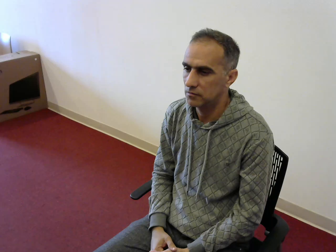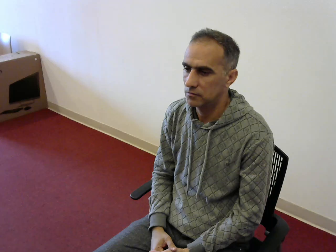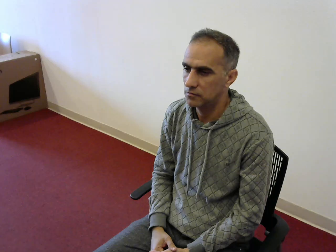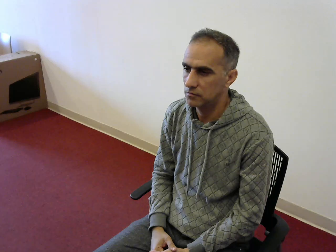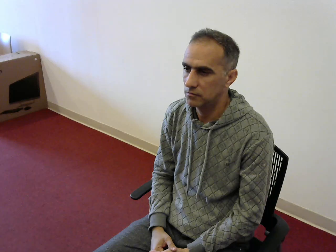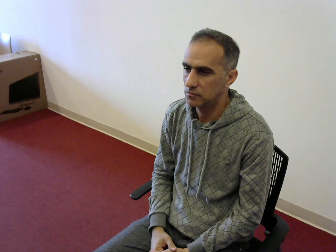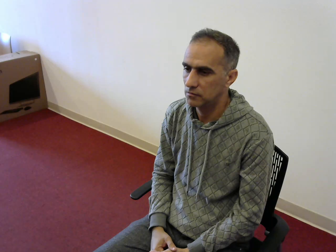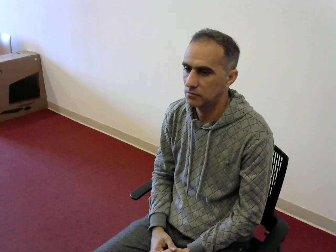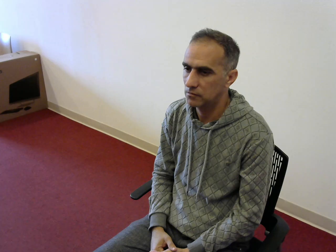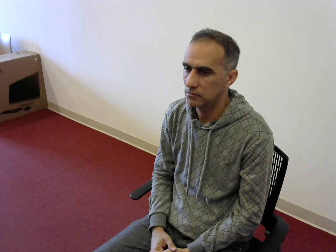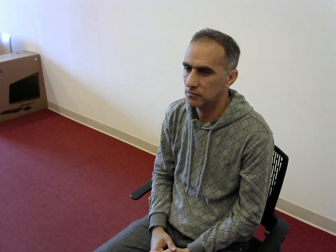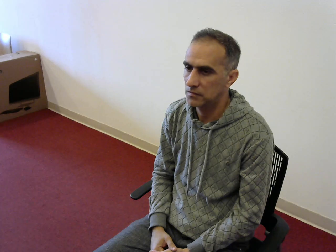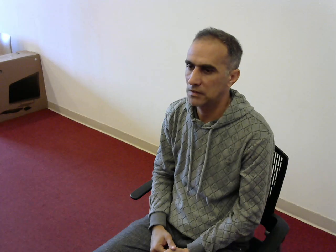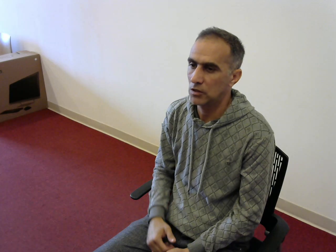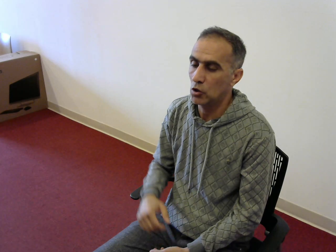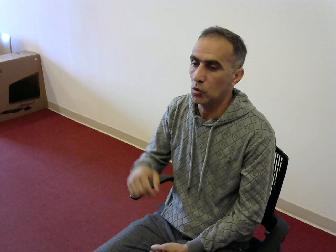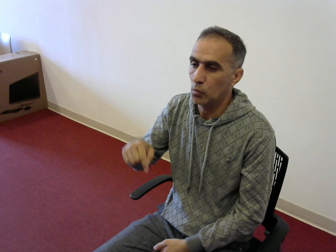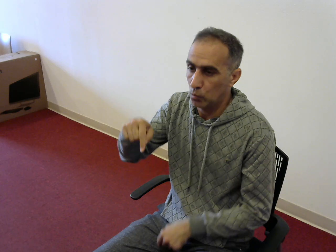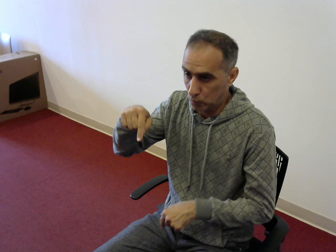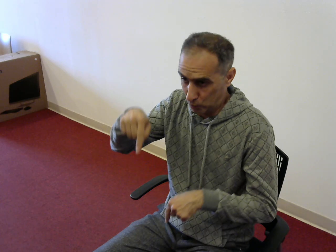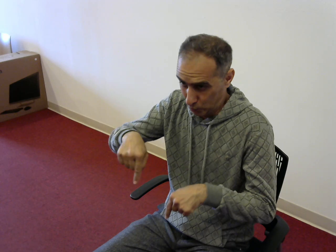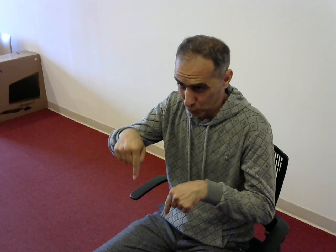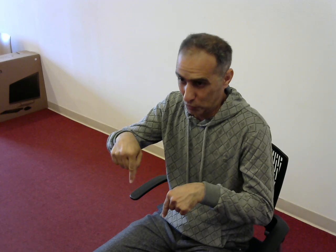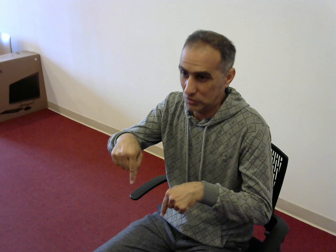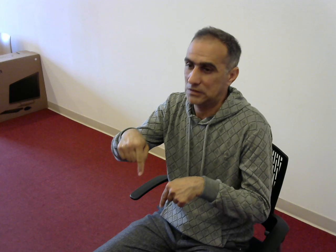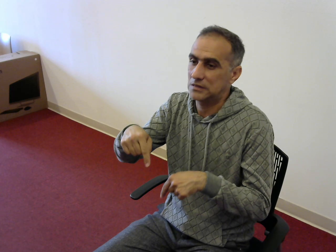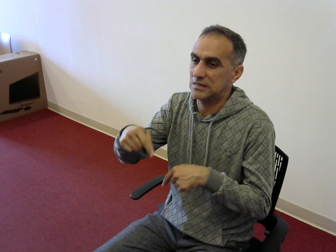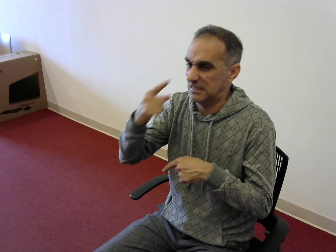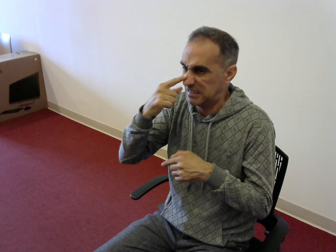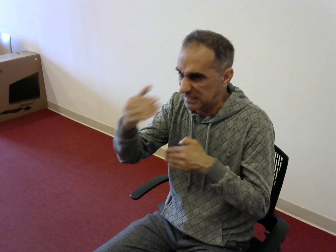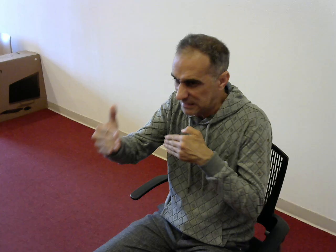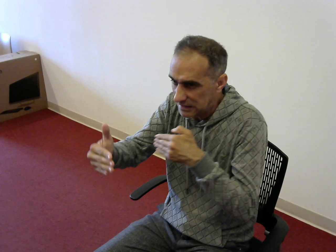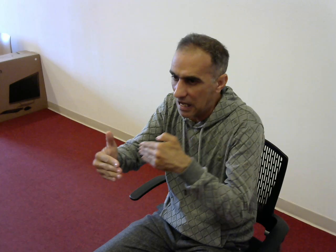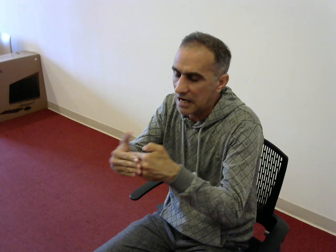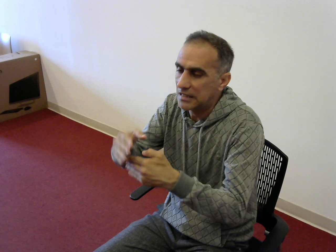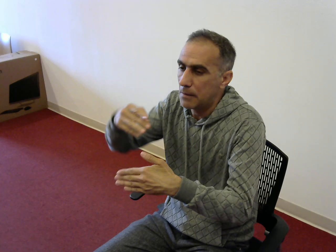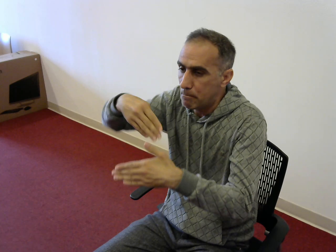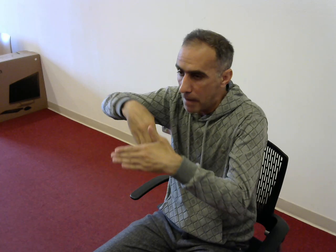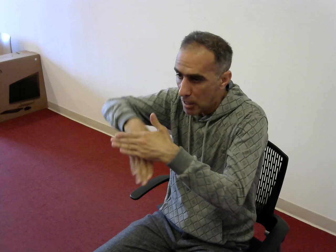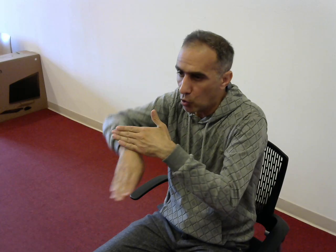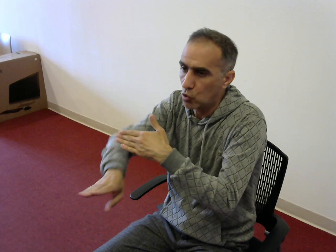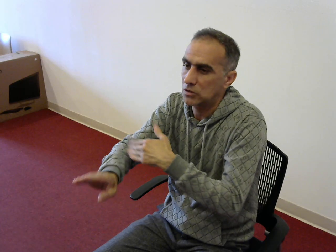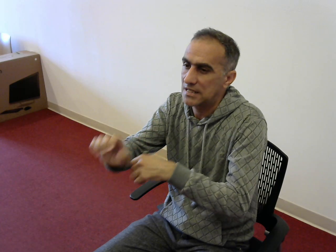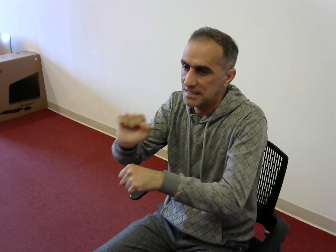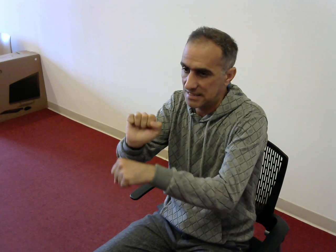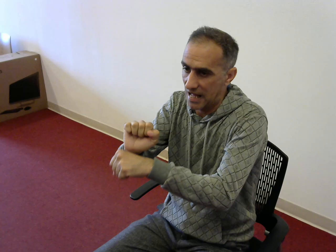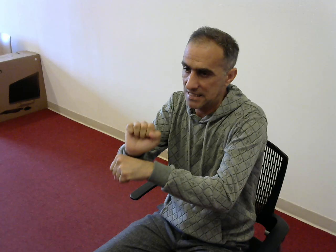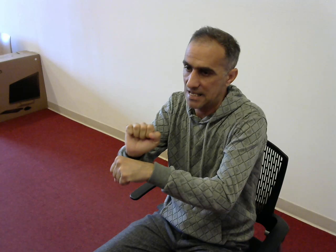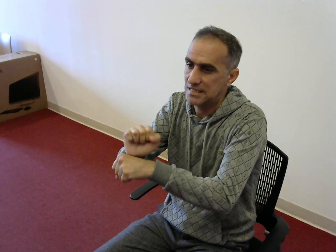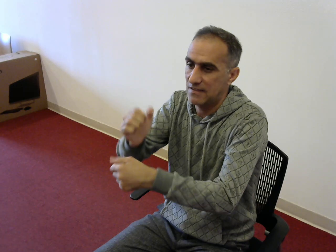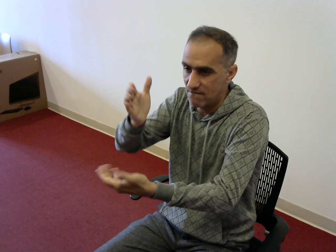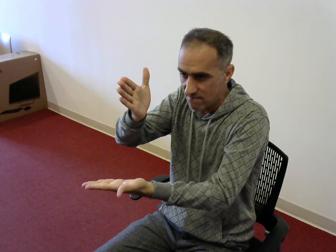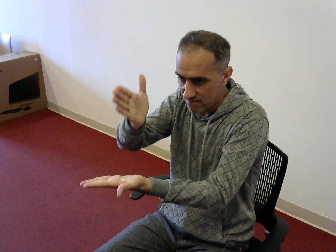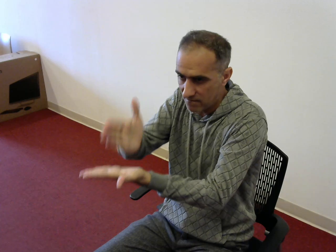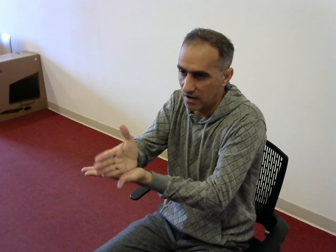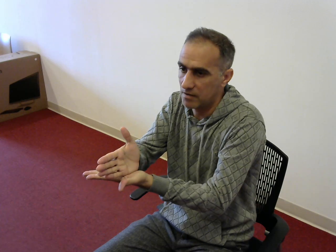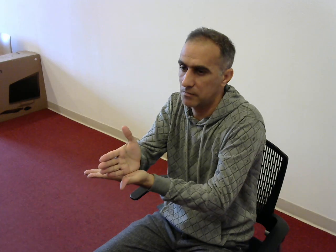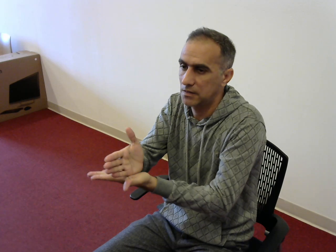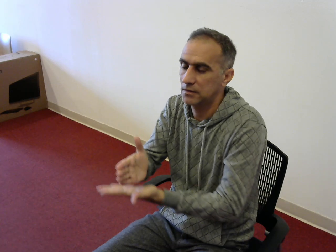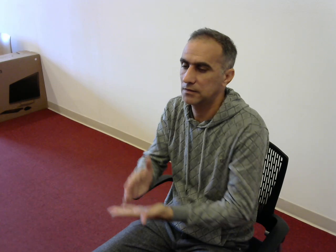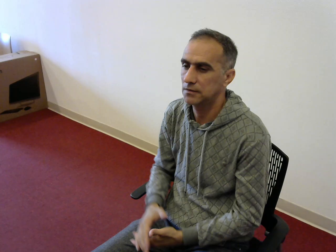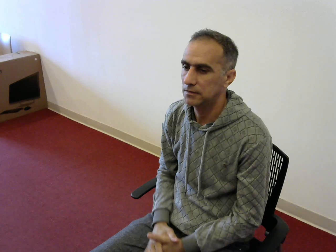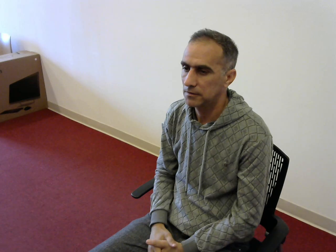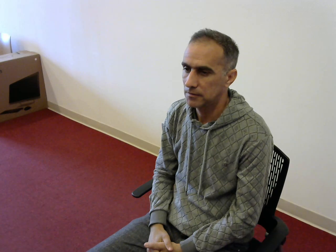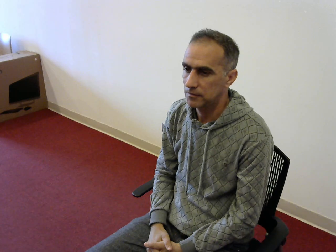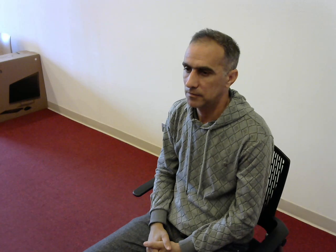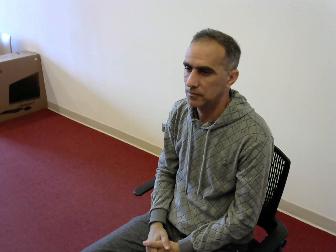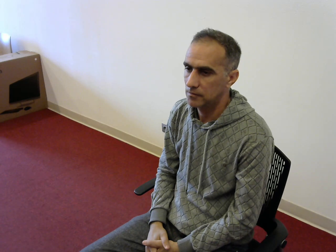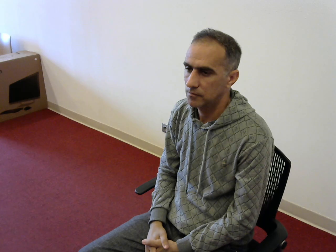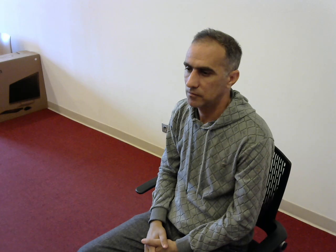Burda yaxınlıqda metro stansiyası varmı?